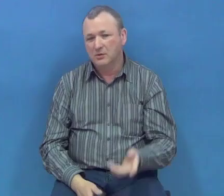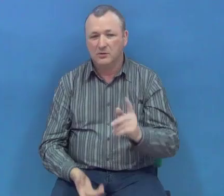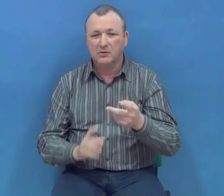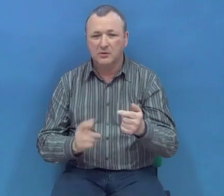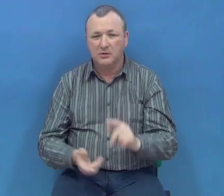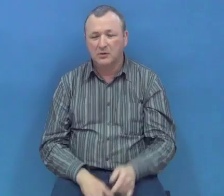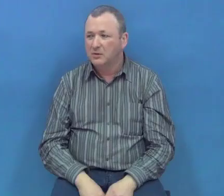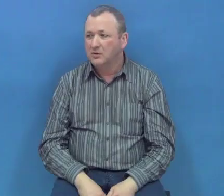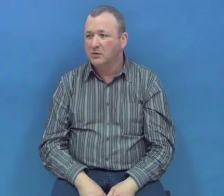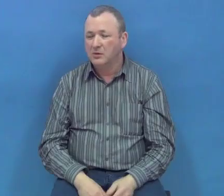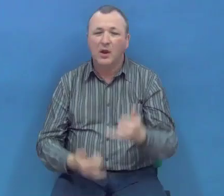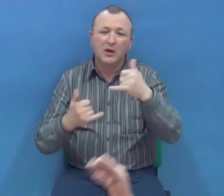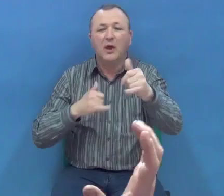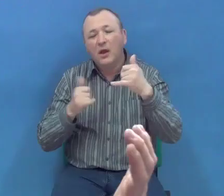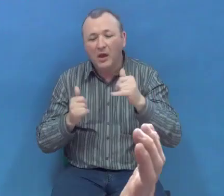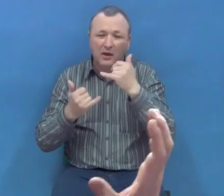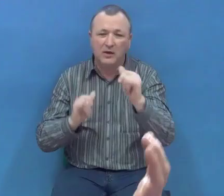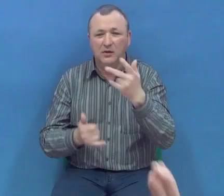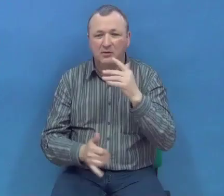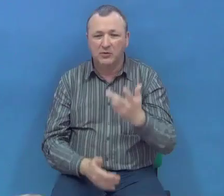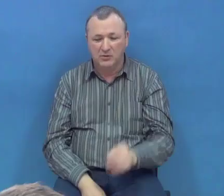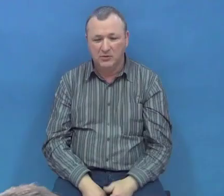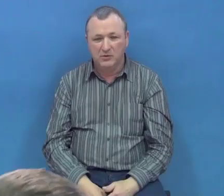Rozmawiamy, my mamy inaczej.